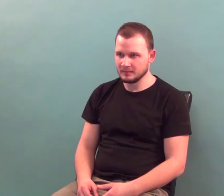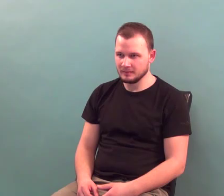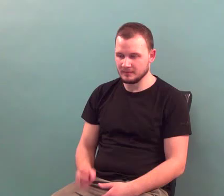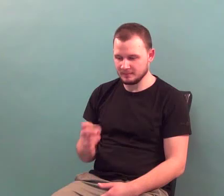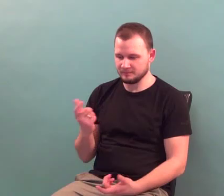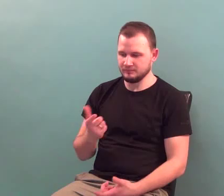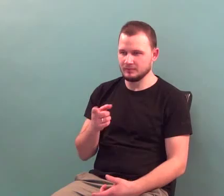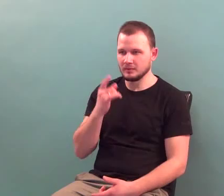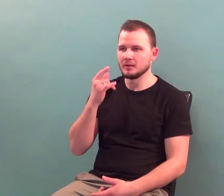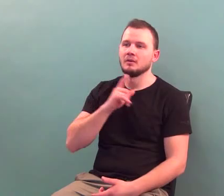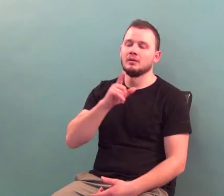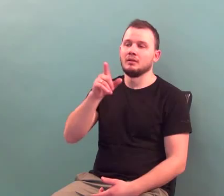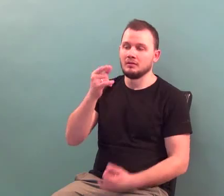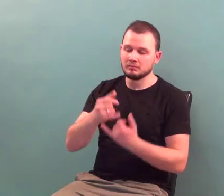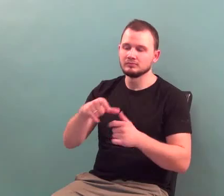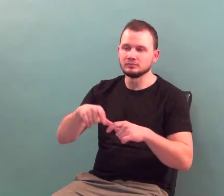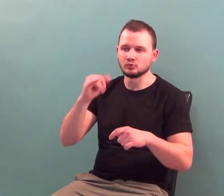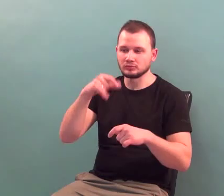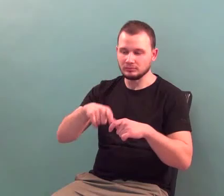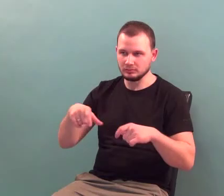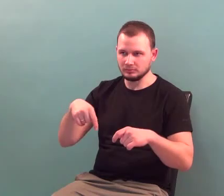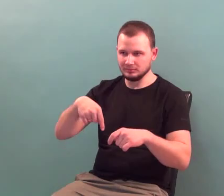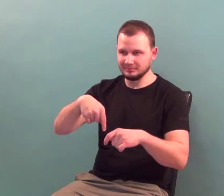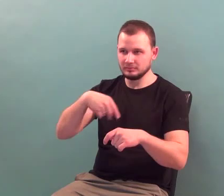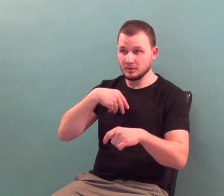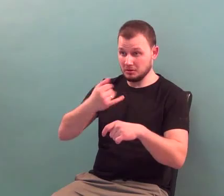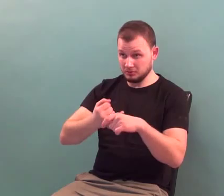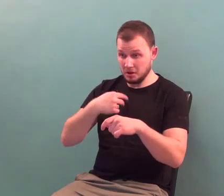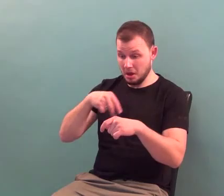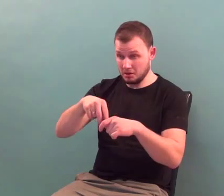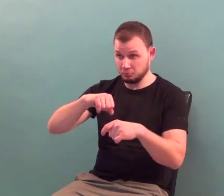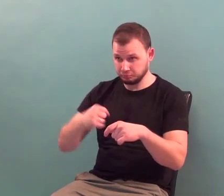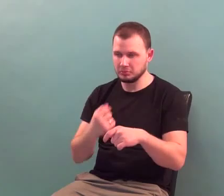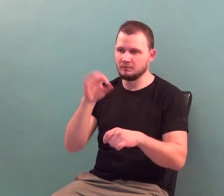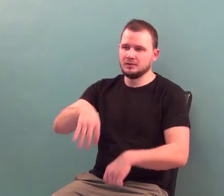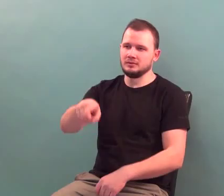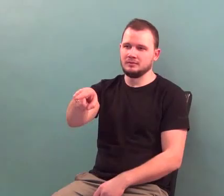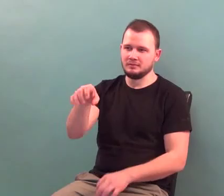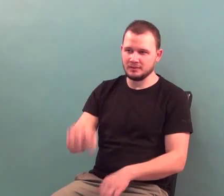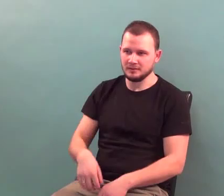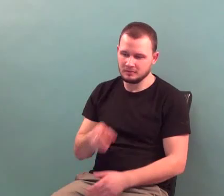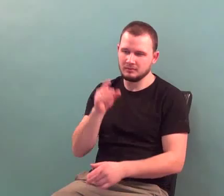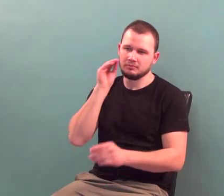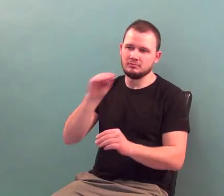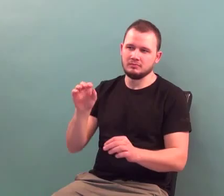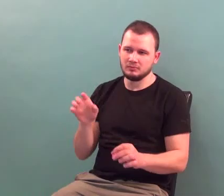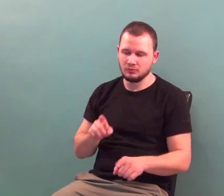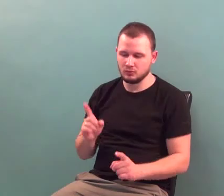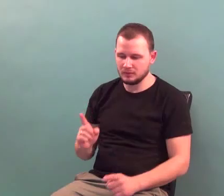Tak, to jest niebezpiecznie, jak ktoś połamie łokciem żółtą wannę to ta osoba będzie winna, ten znak o tym informuje, że trzeba uważać.